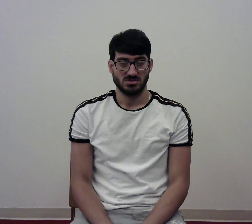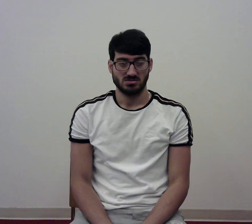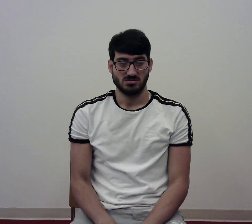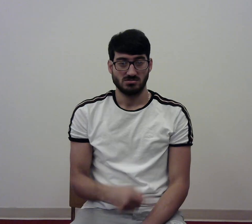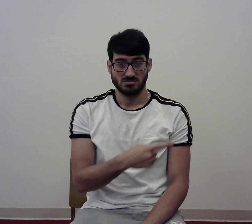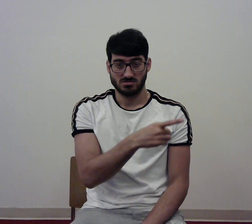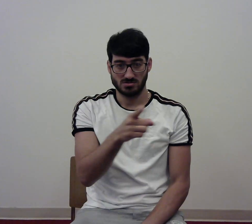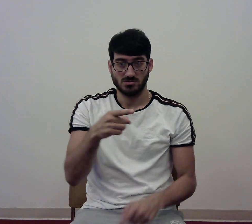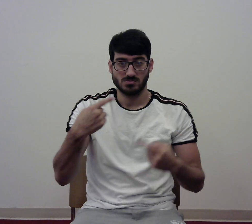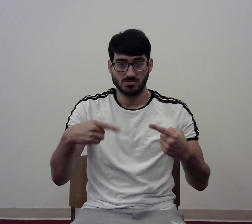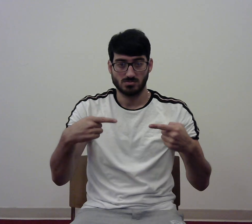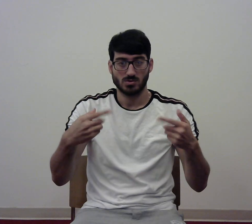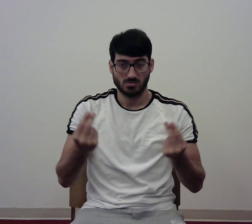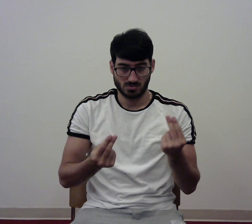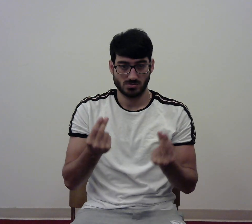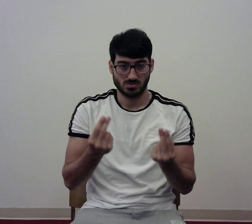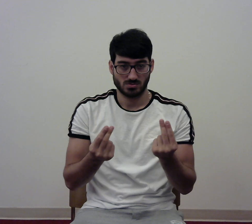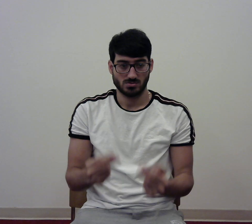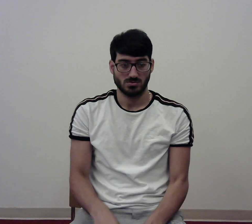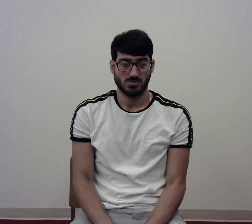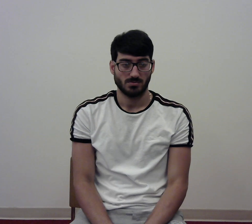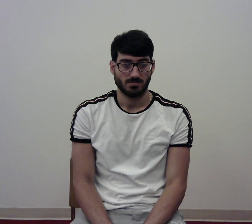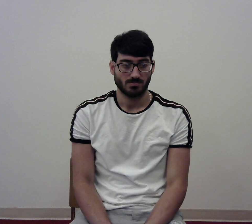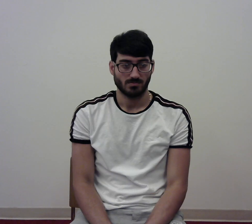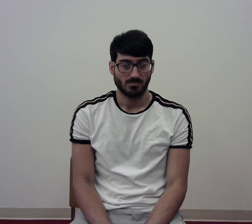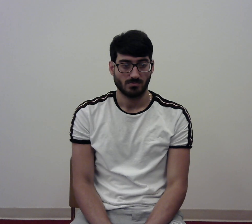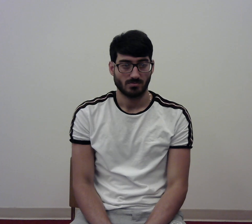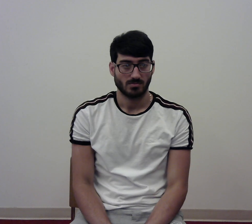Siz futbol oynayırsınız?